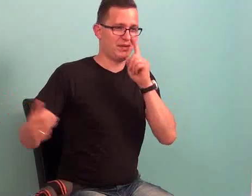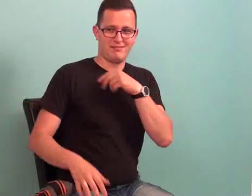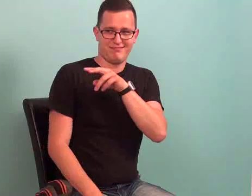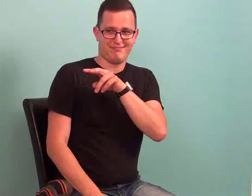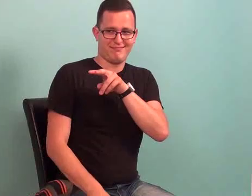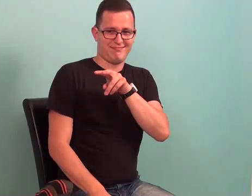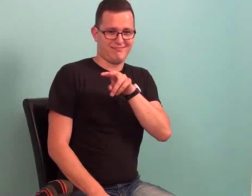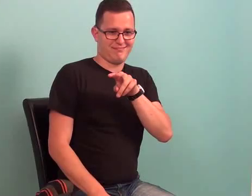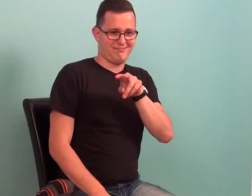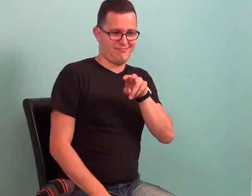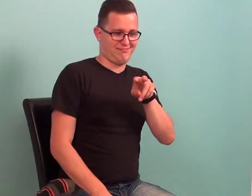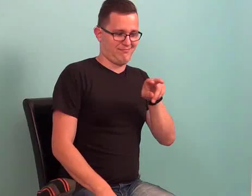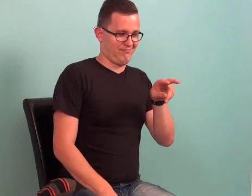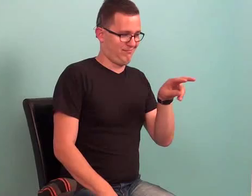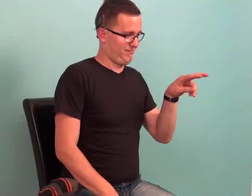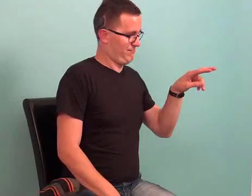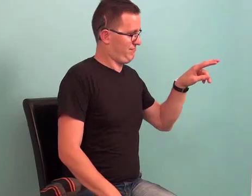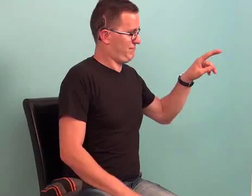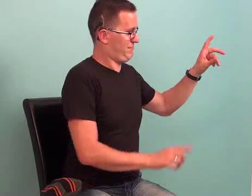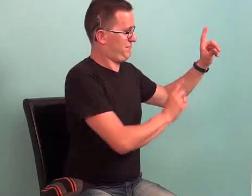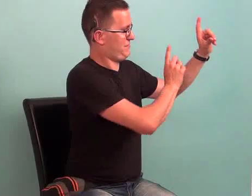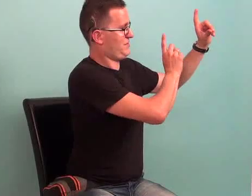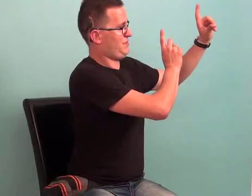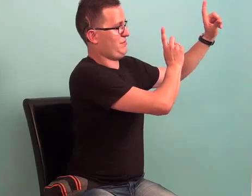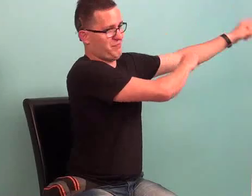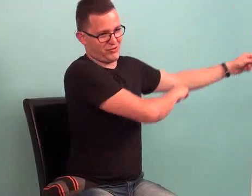Pan patrzy na nich jak idą, oddalają się.